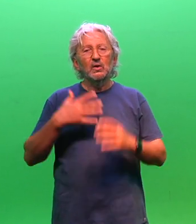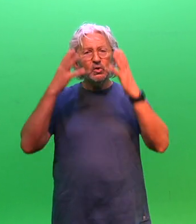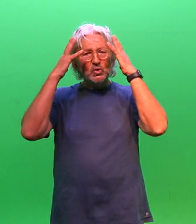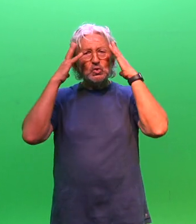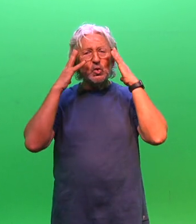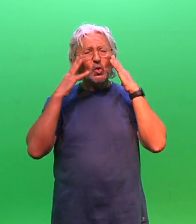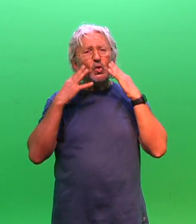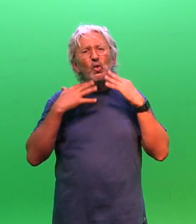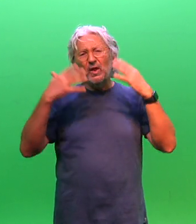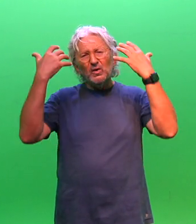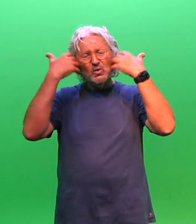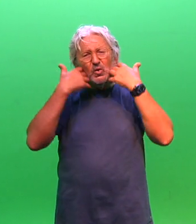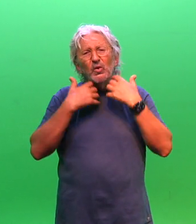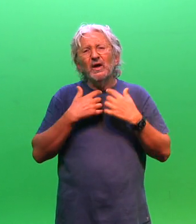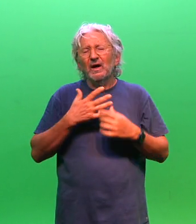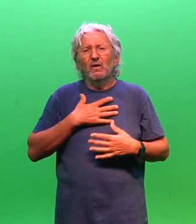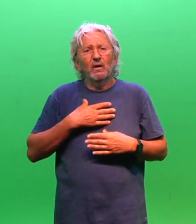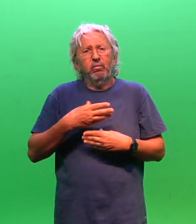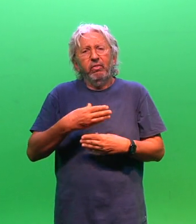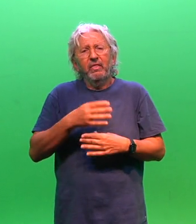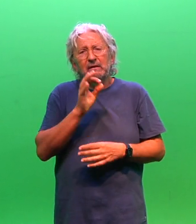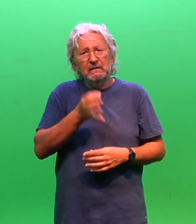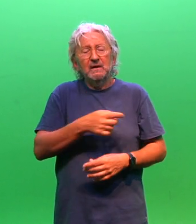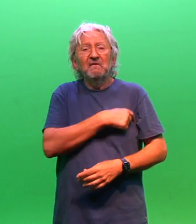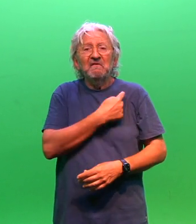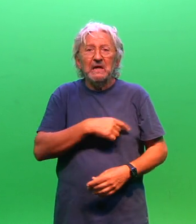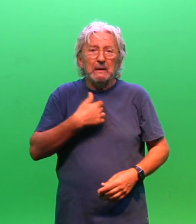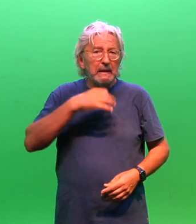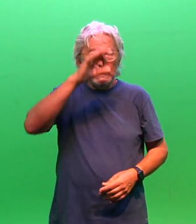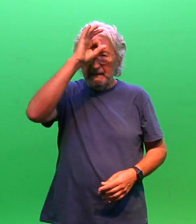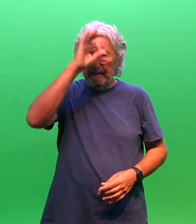Suo molt i tinc fred, però no sé si tinc ferbre.